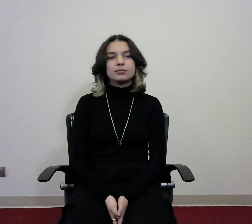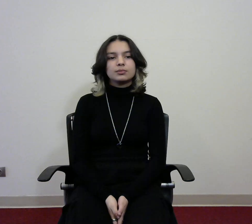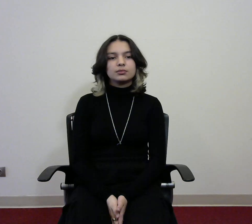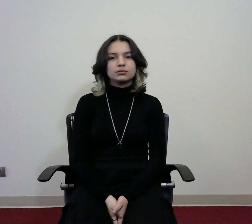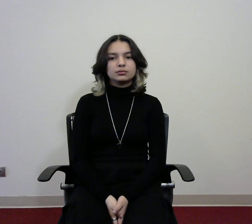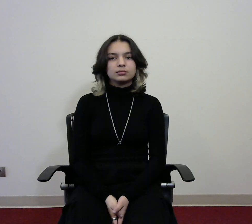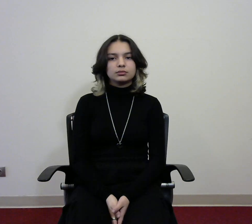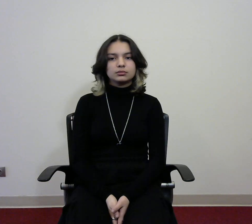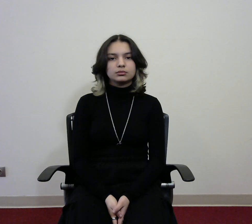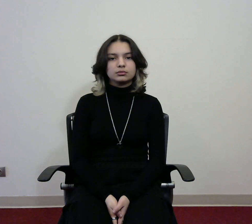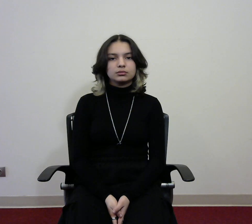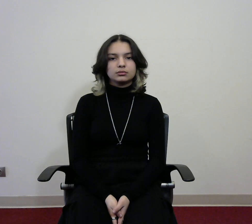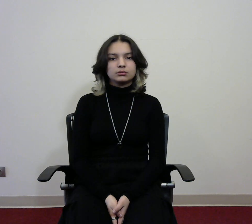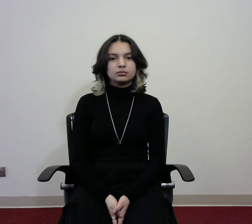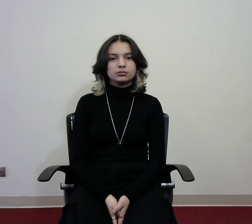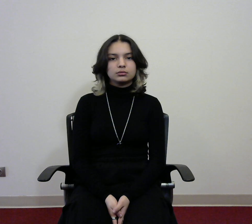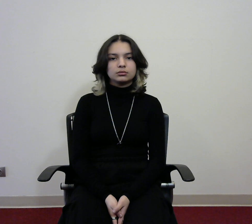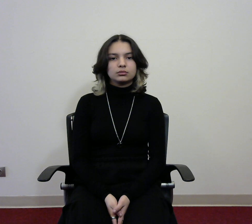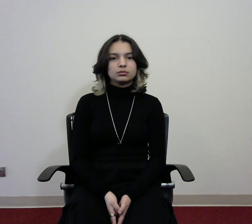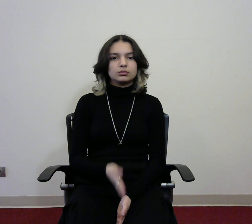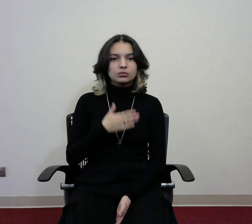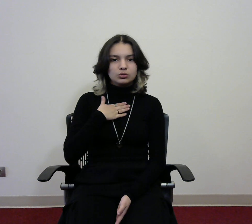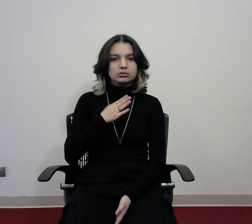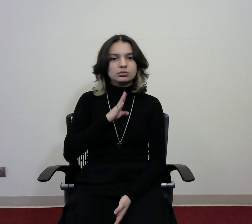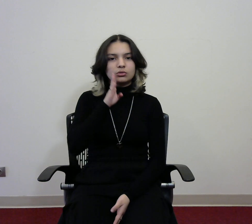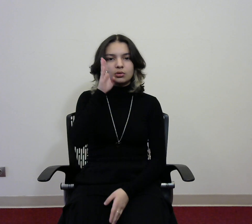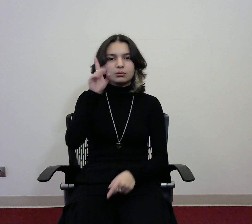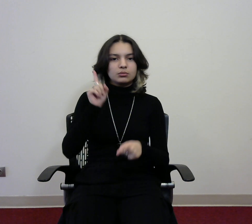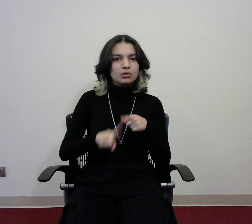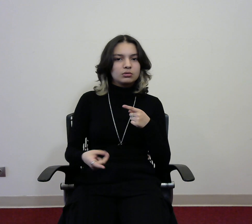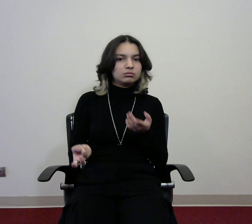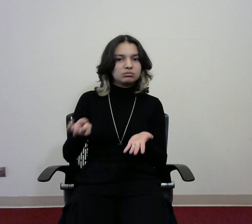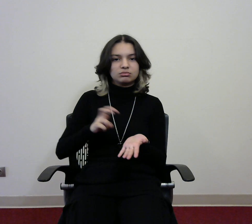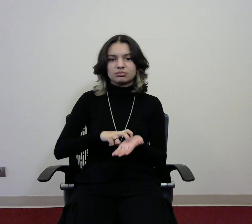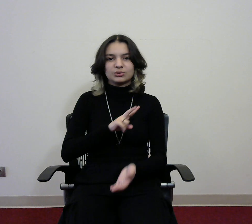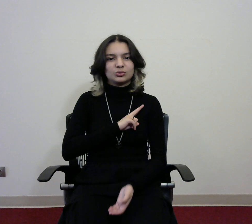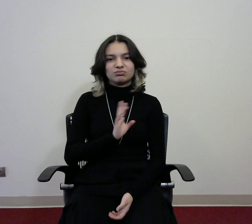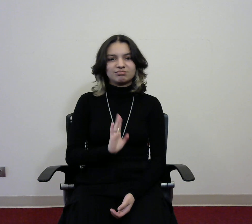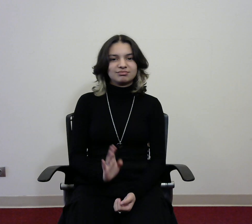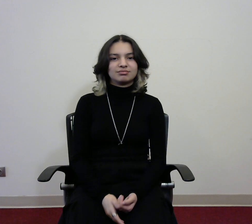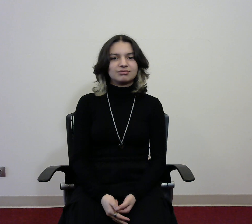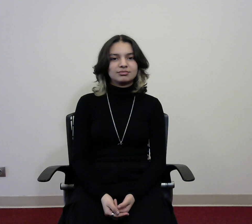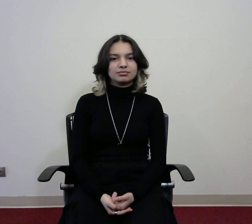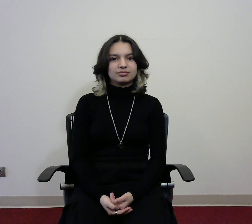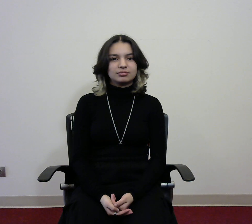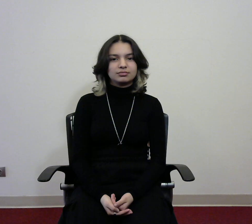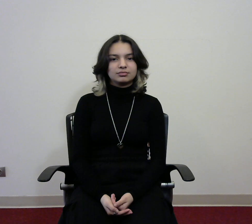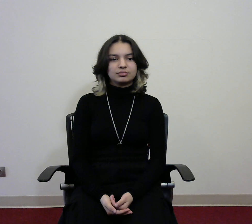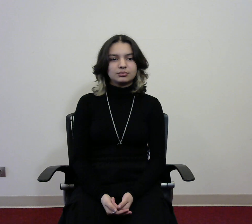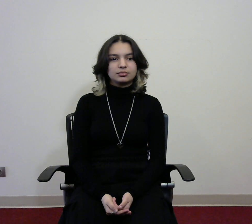Mən səhərlər tez durmağı sevmirəm